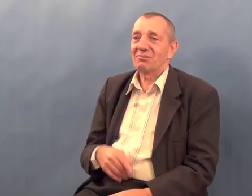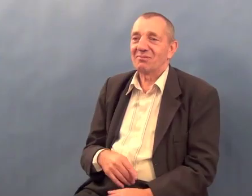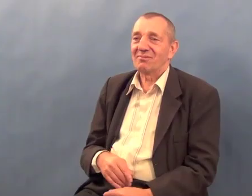Dziwne.